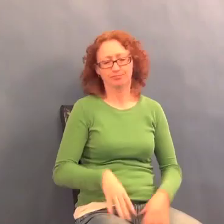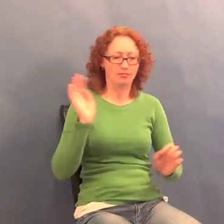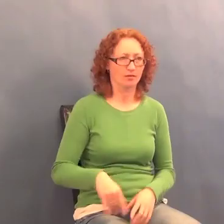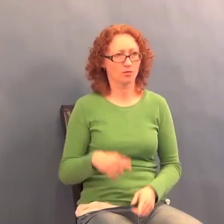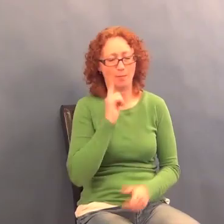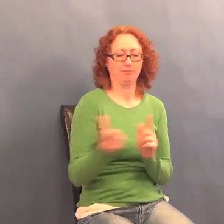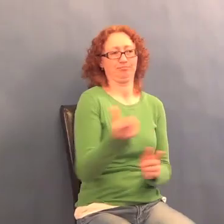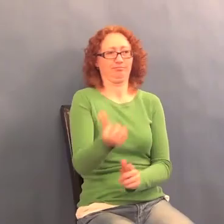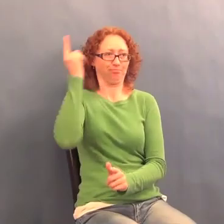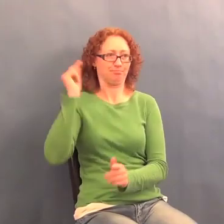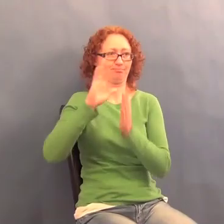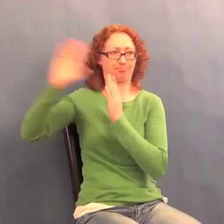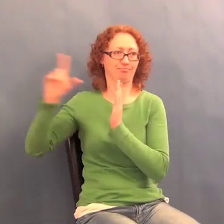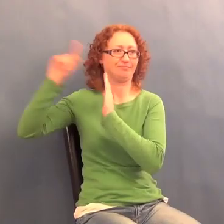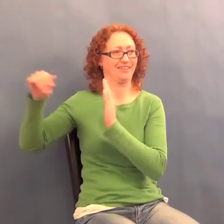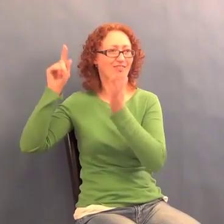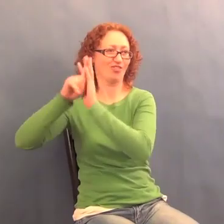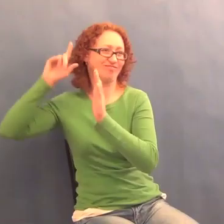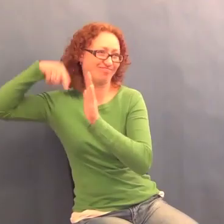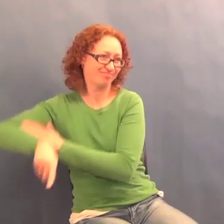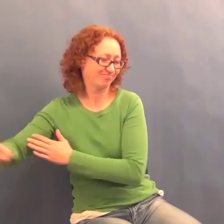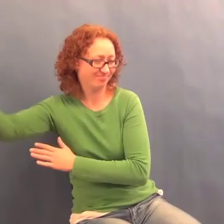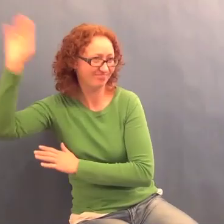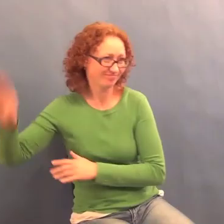Chłopak zdenerwowany gdzieś poszedł, gdzieś na dół i potem gdzieś dalej.